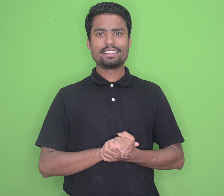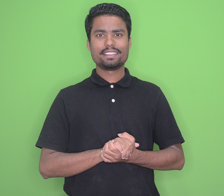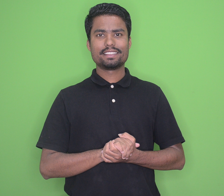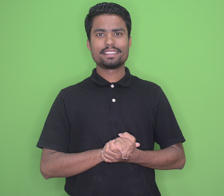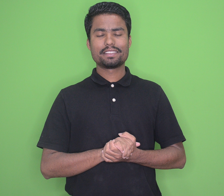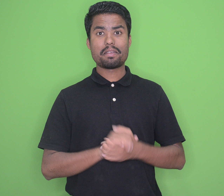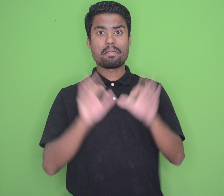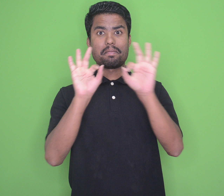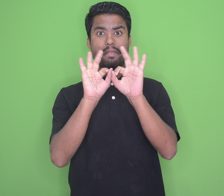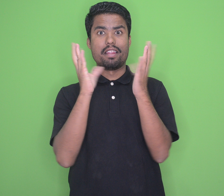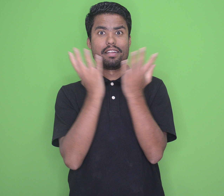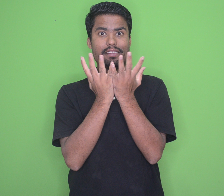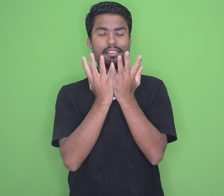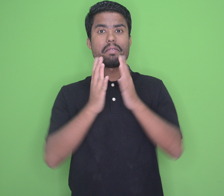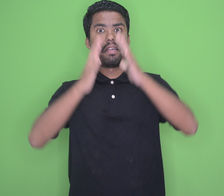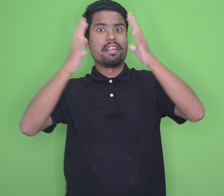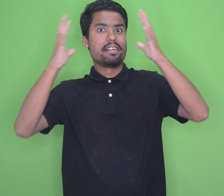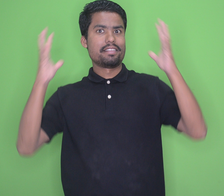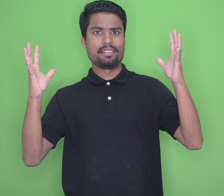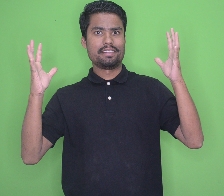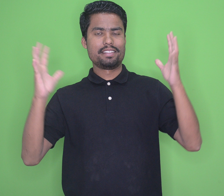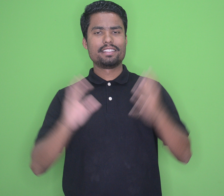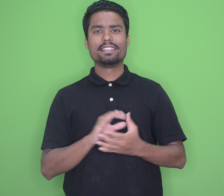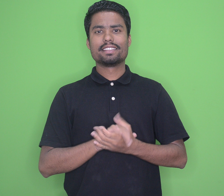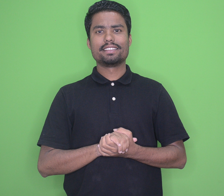familly is big